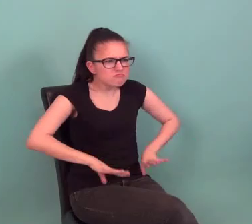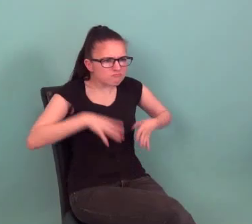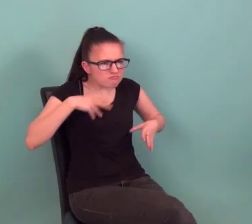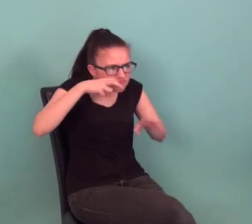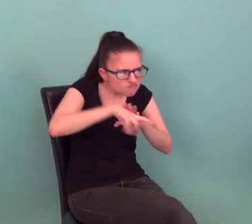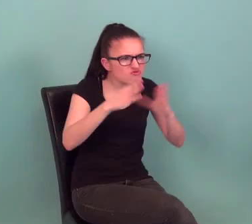Wchodzi do domu.